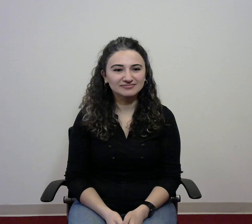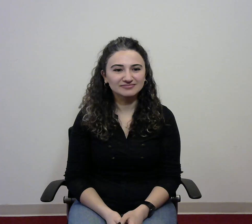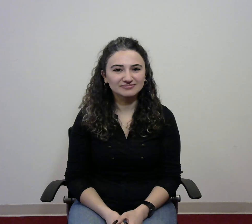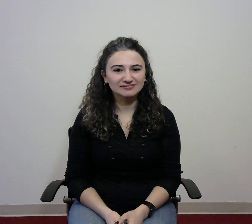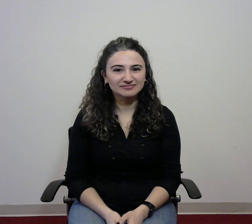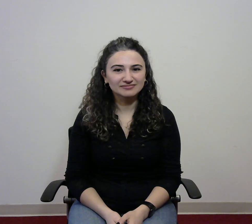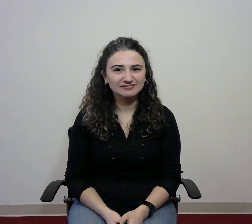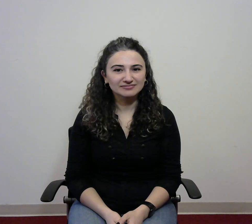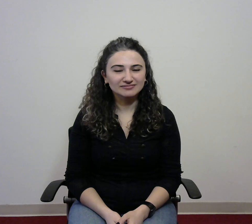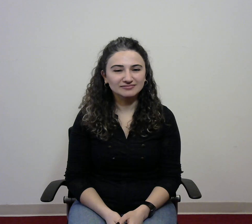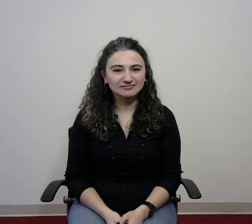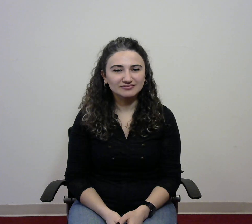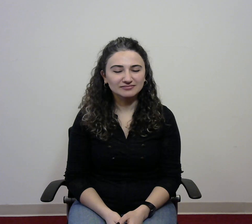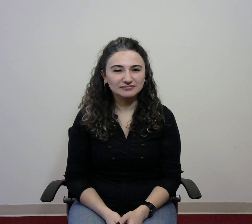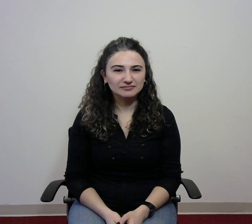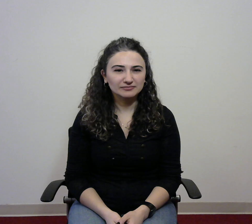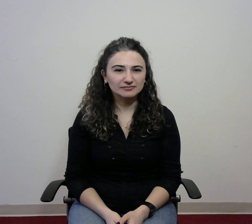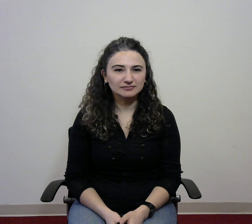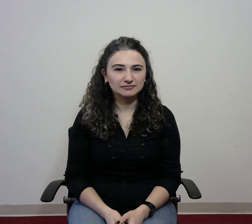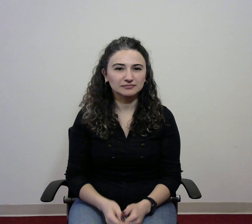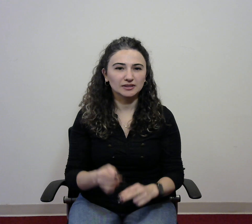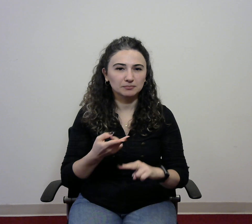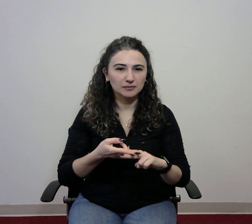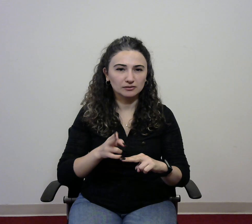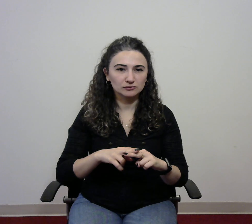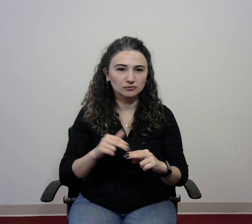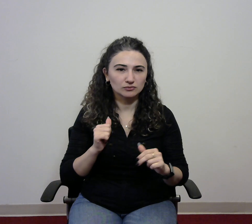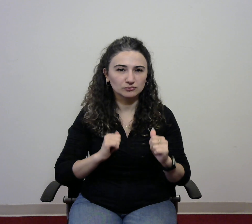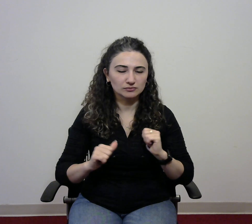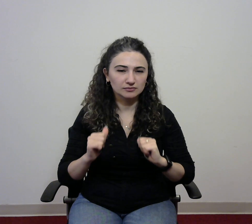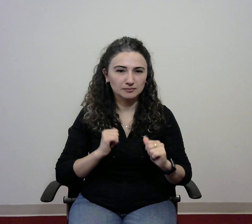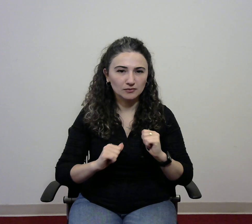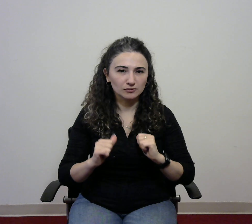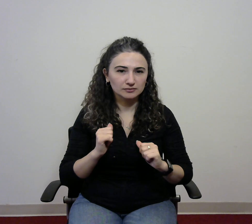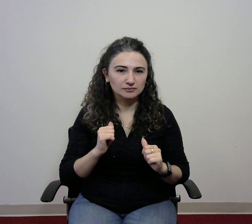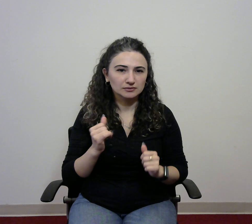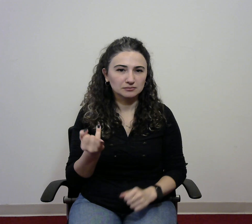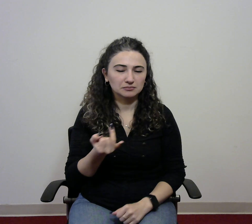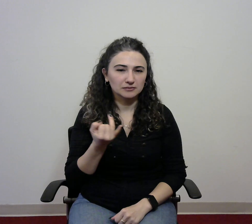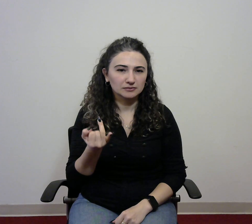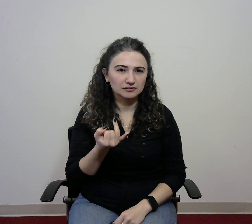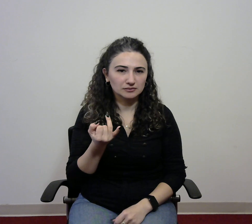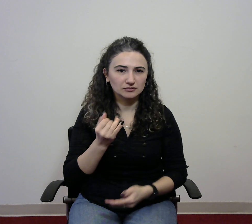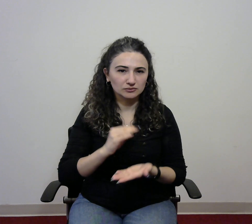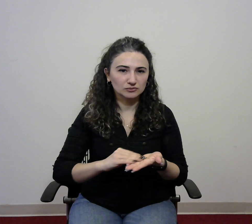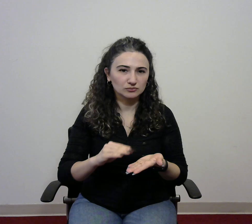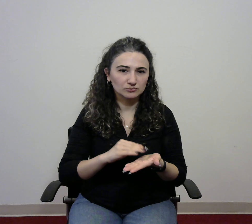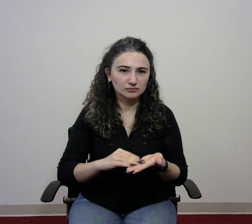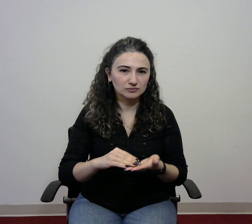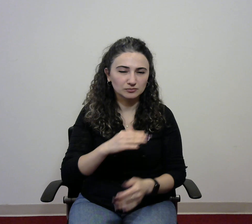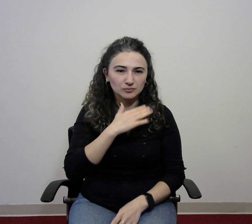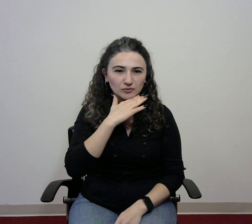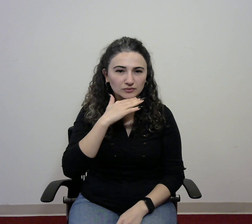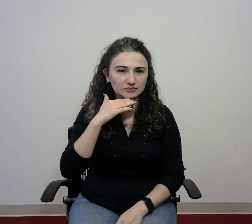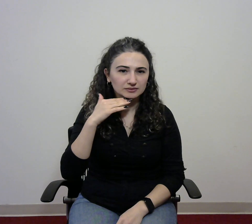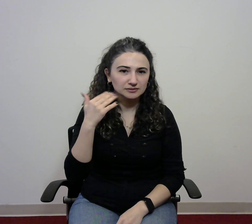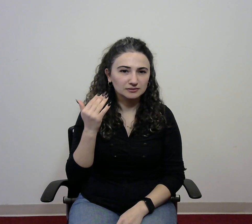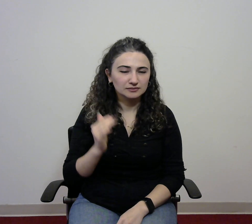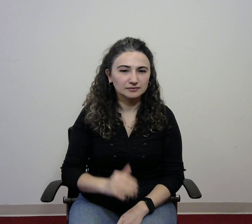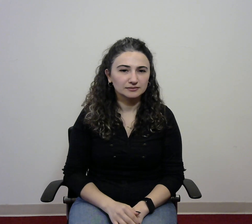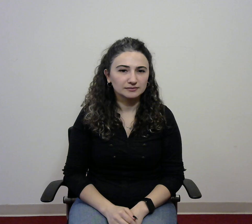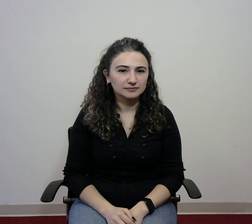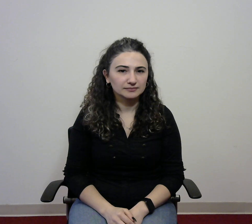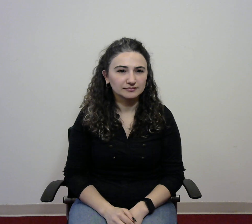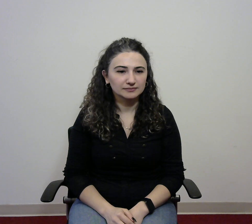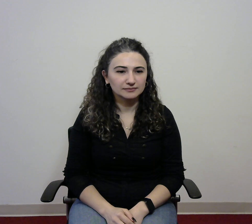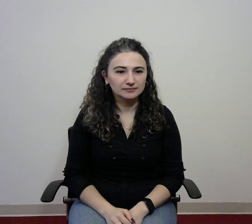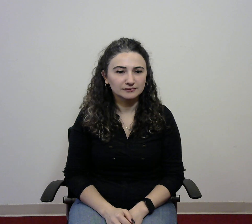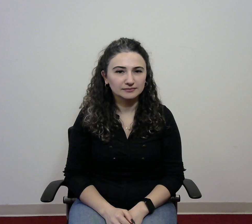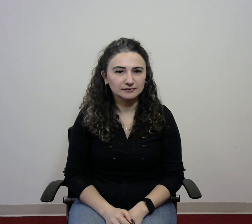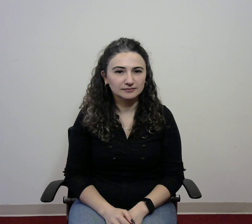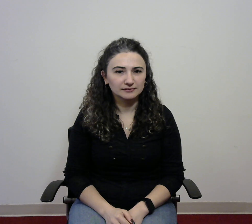Bu müəllimin maraqlı yazıları çoxdur